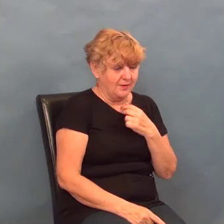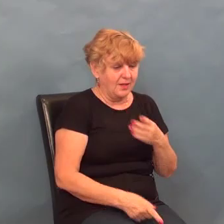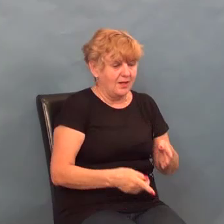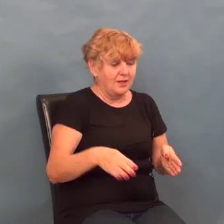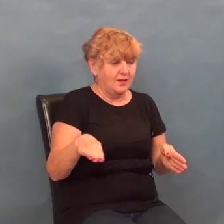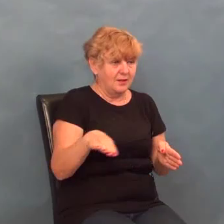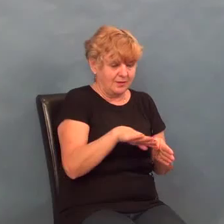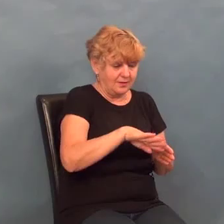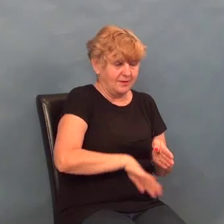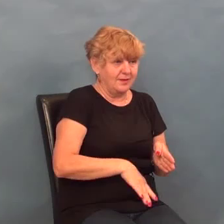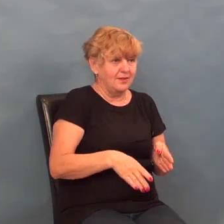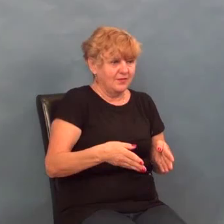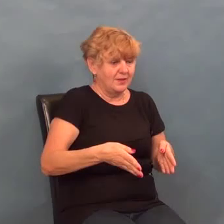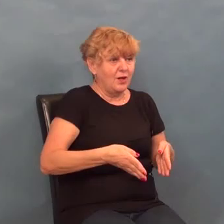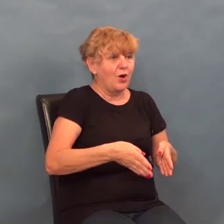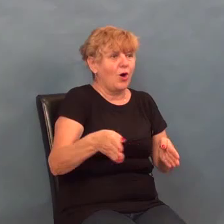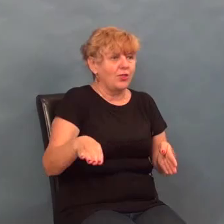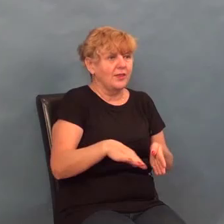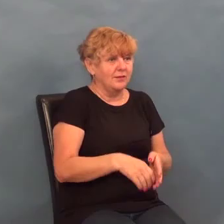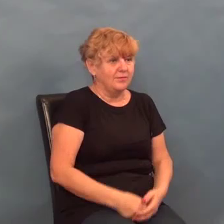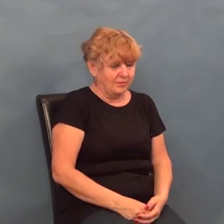Krawędź chodnika.